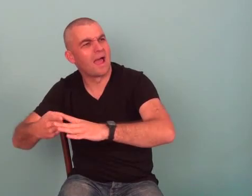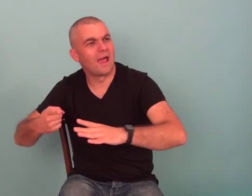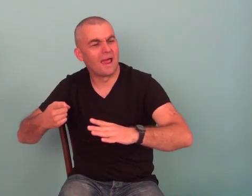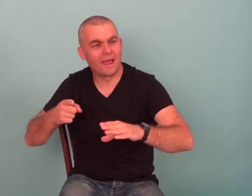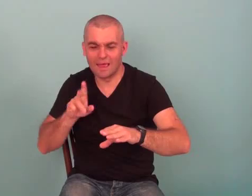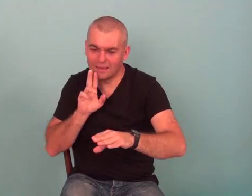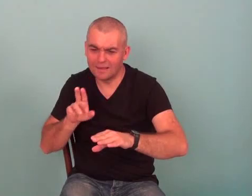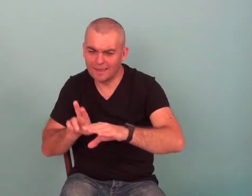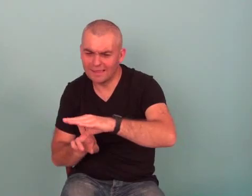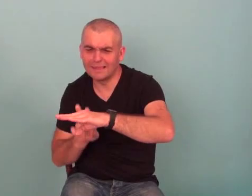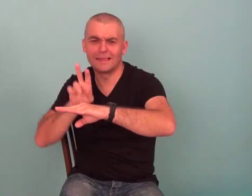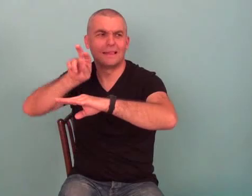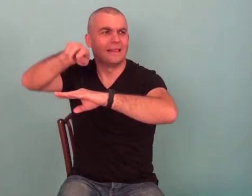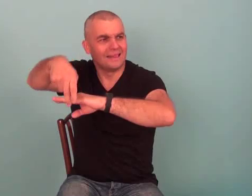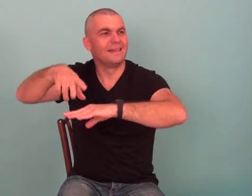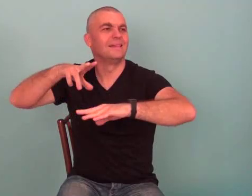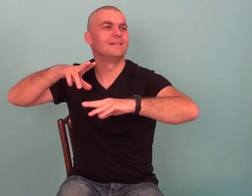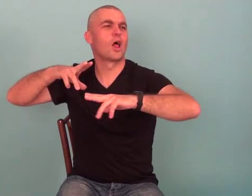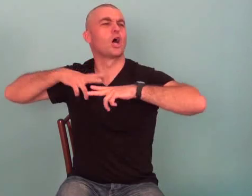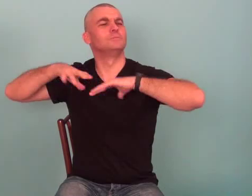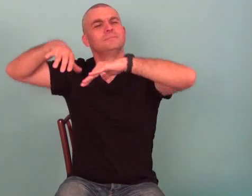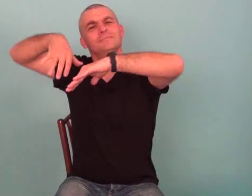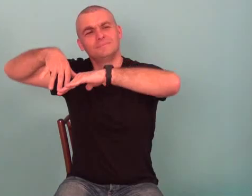Chłopiec wchodzi na niego, kładzie ręce i odpoczywa.